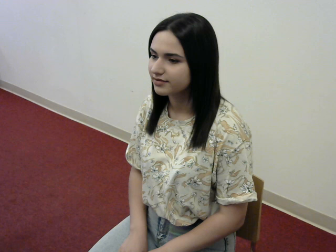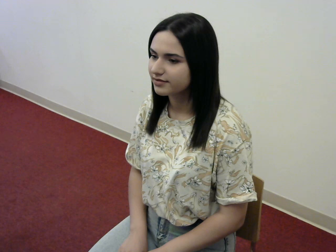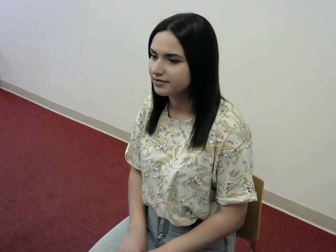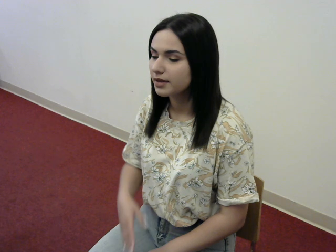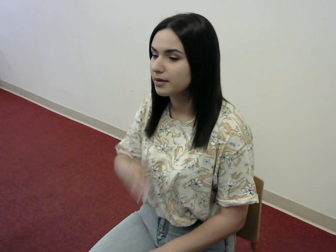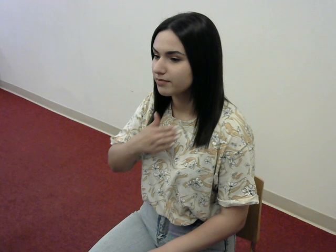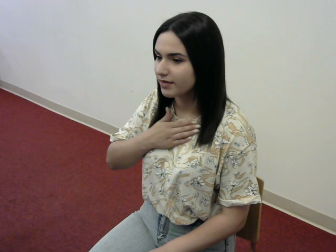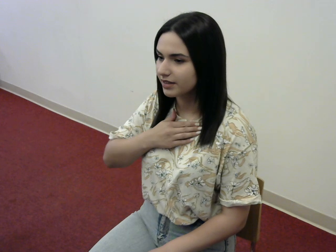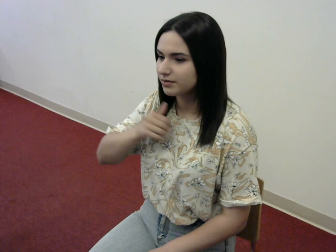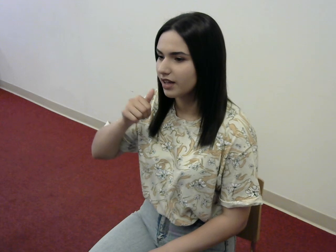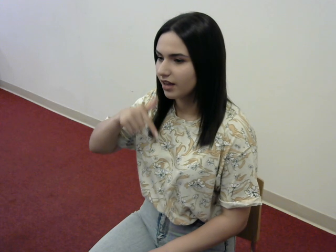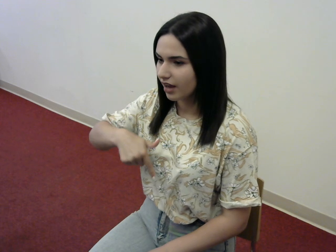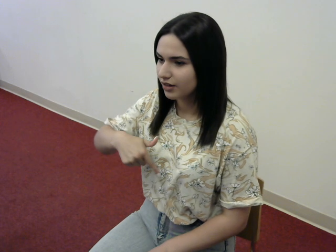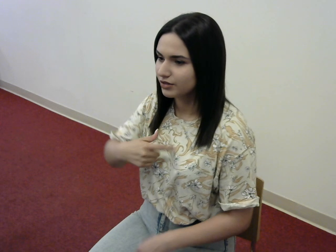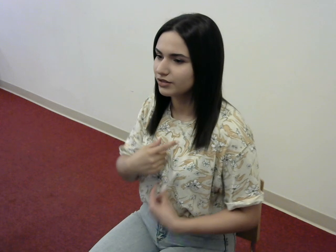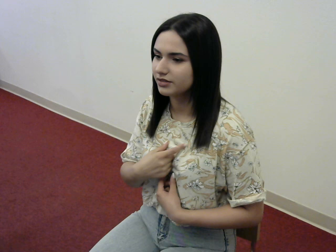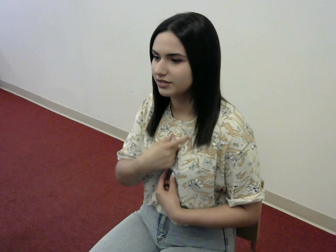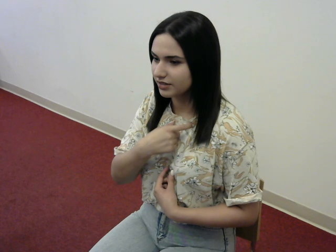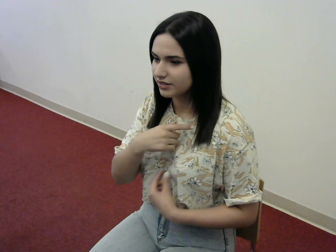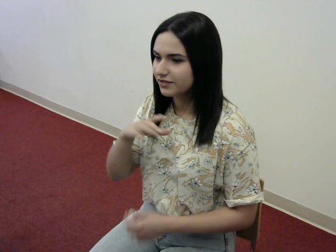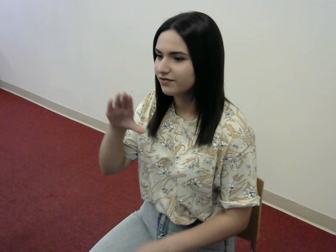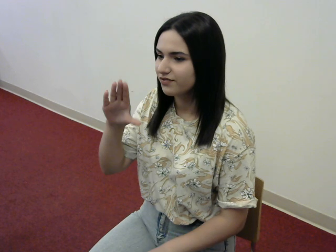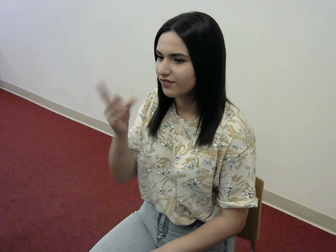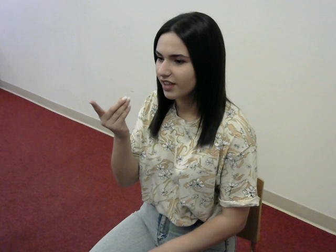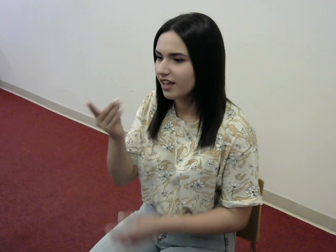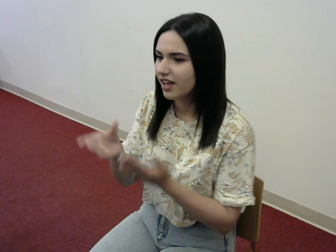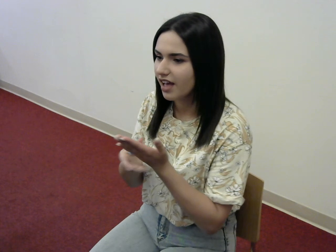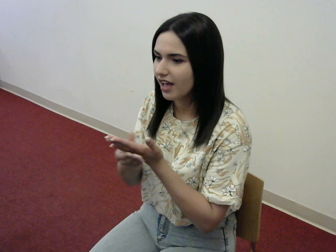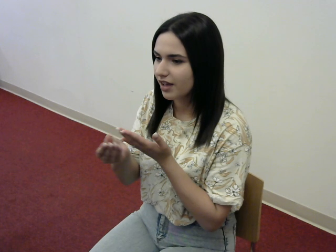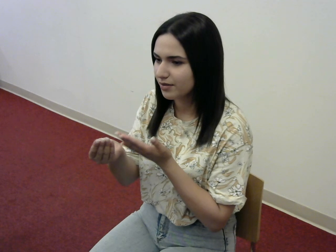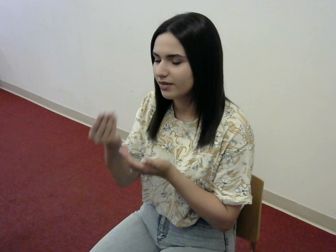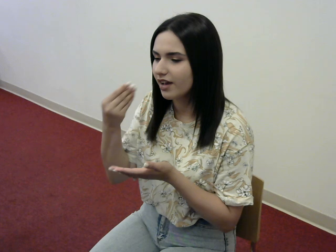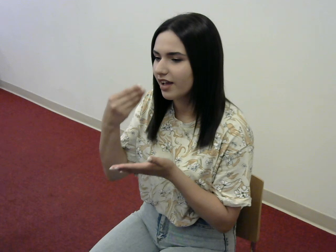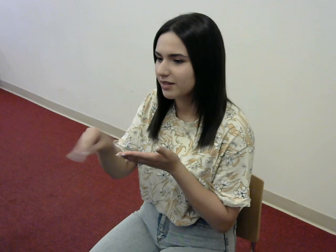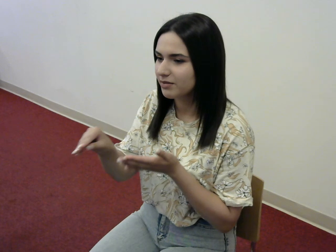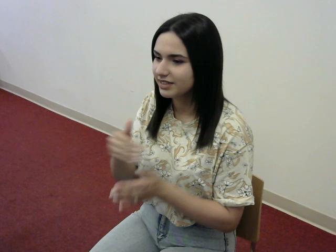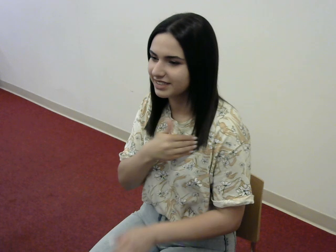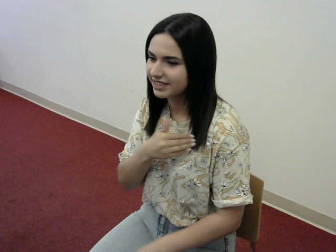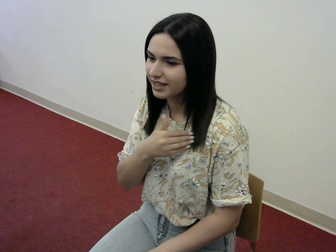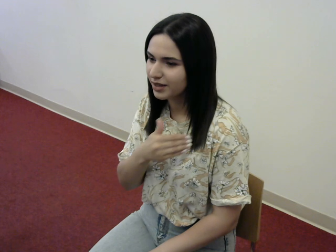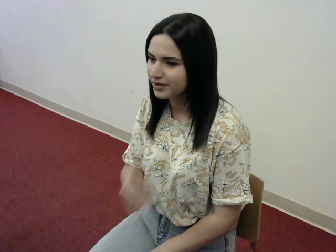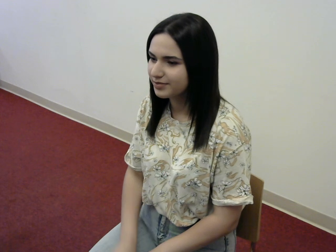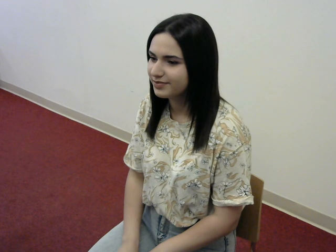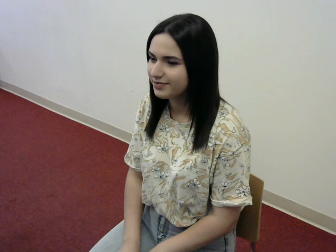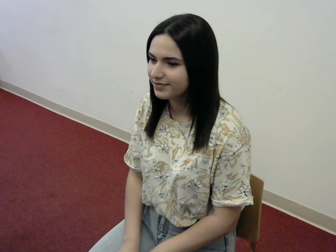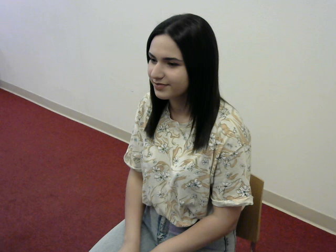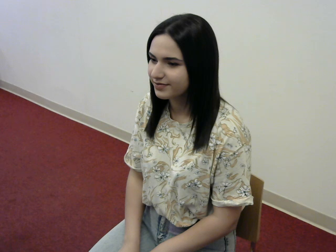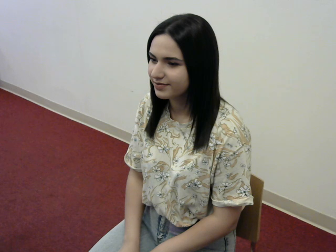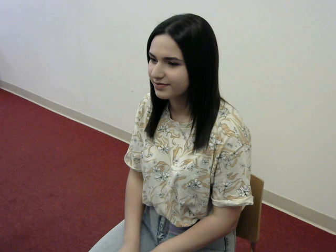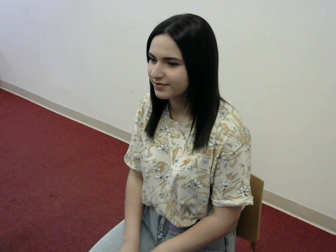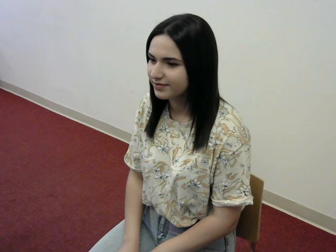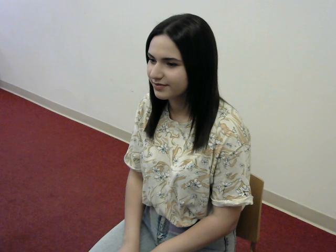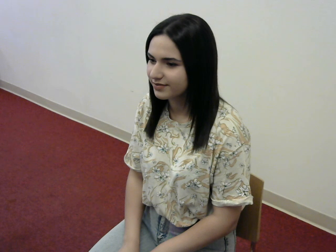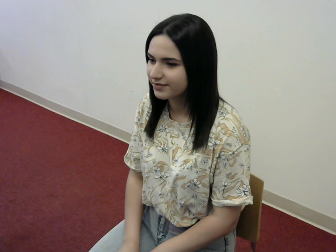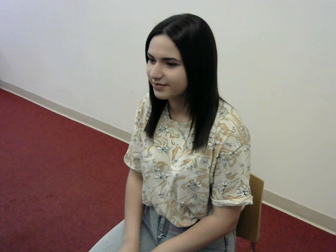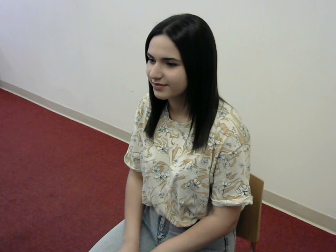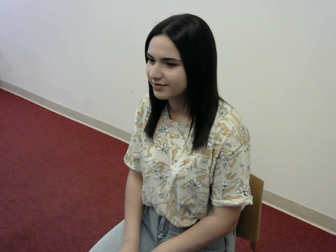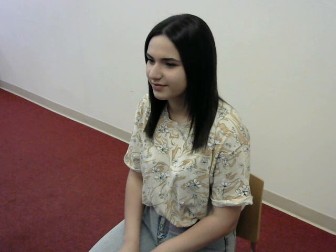Mən kostyum, qalstuk və ayaqqabı almaq istəyirəm